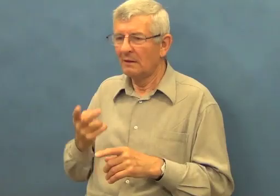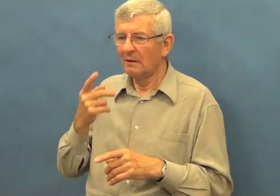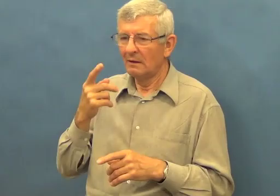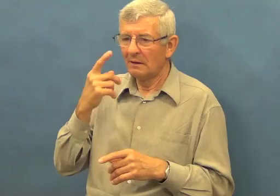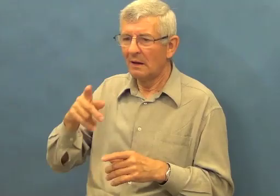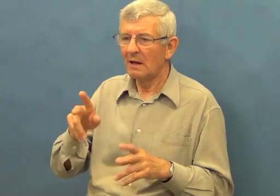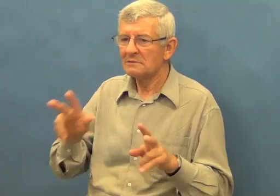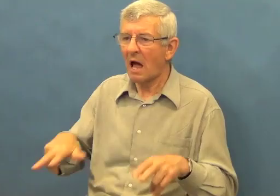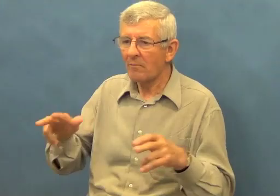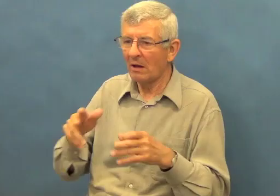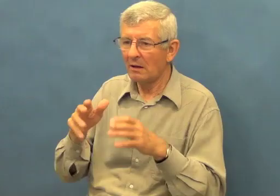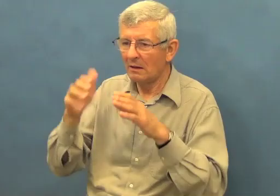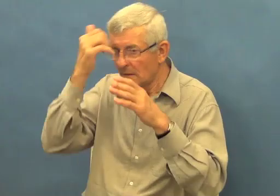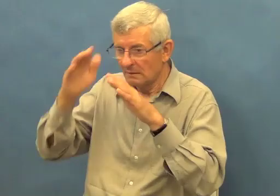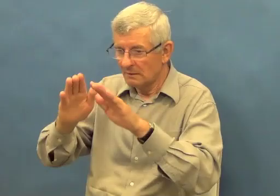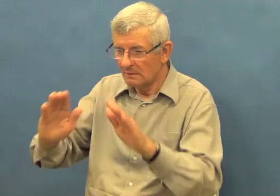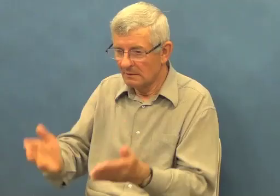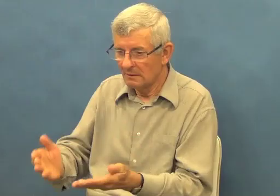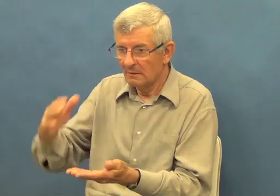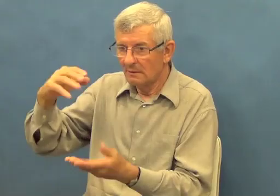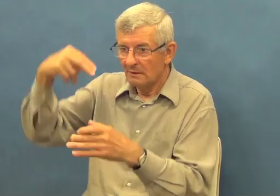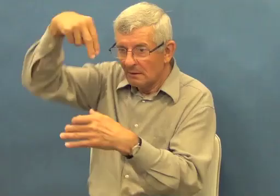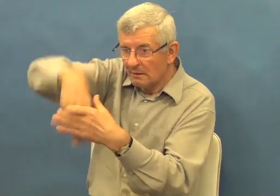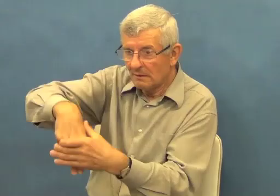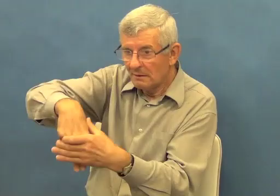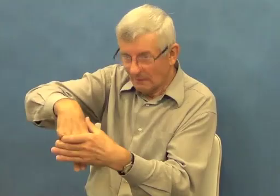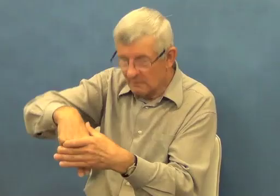Chłopiec leży i zauważa żabę, umieszczoną w szklanej kuli.